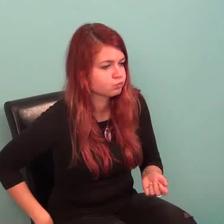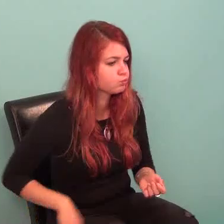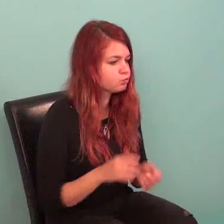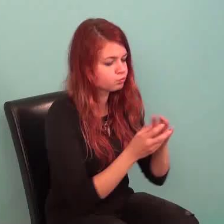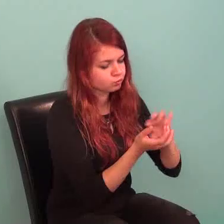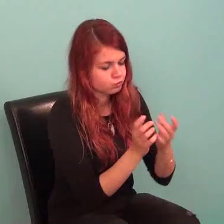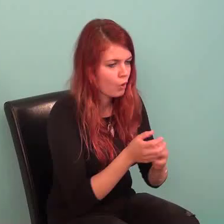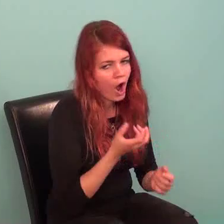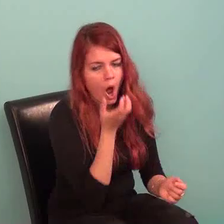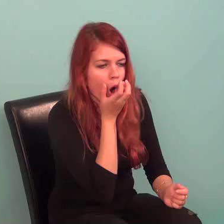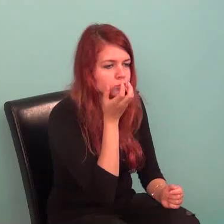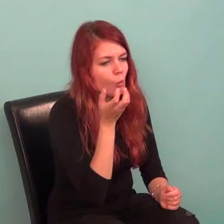Wyciera gruszki i je.